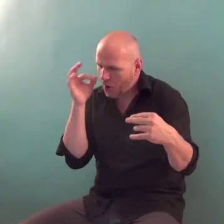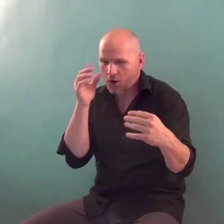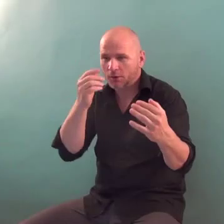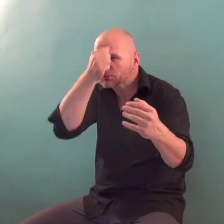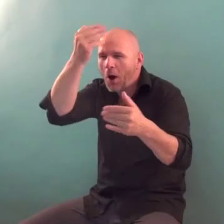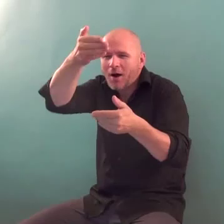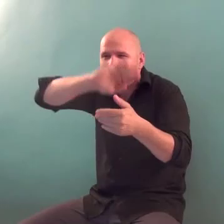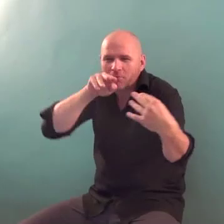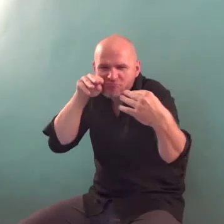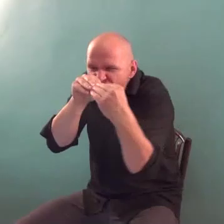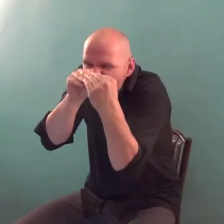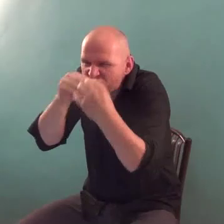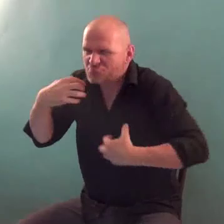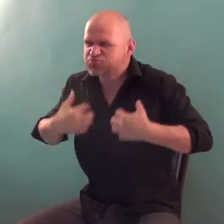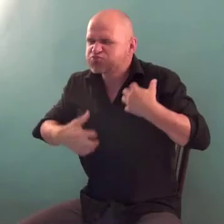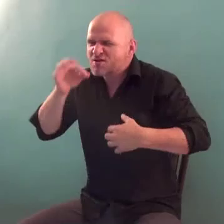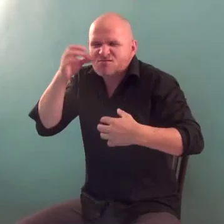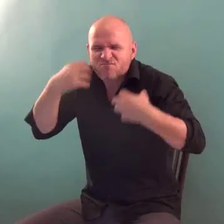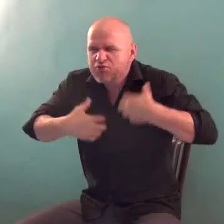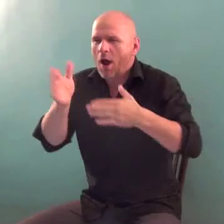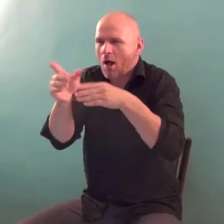Kot jest zły i patrzy na rybę przez szkło akwarium.